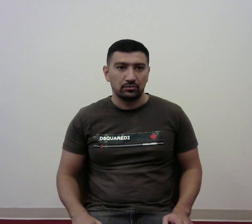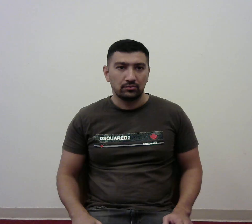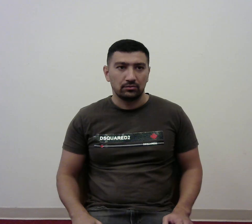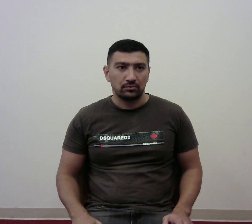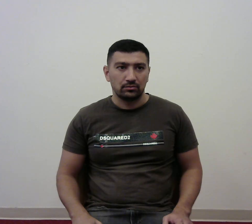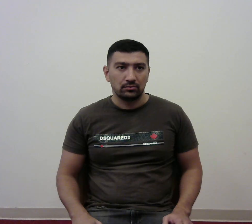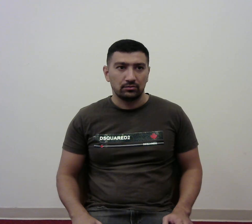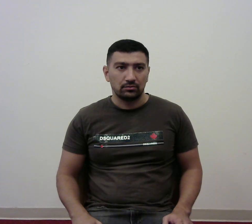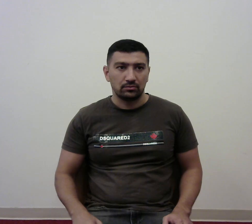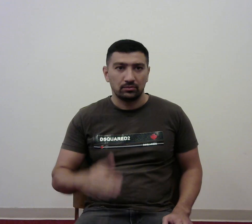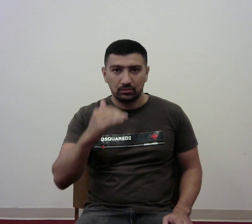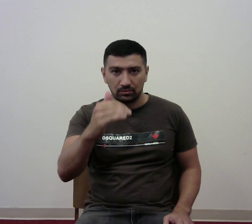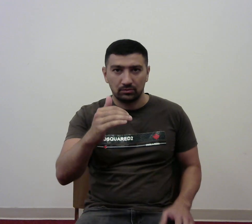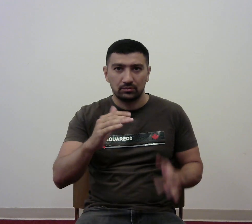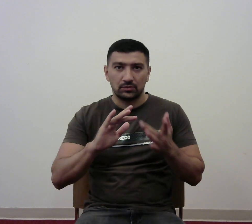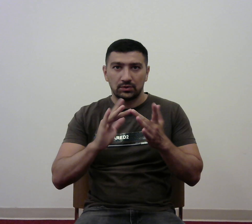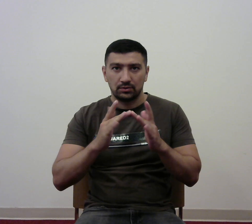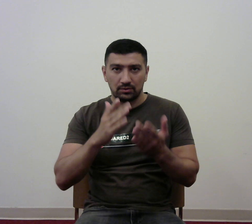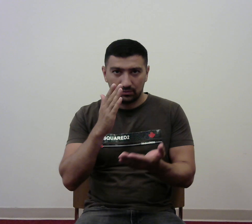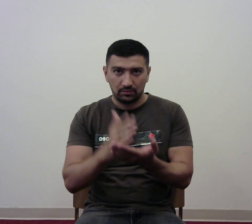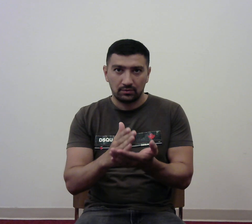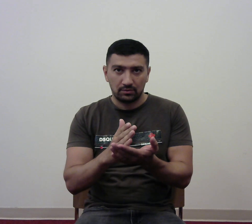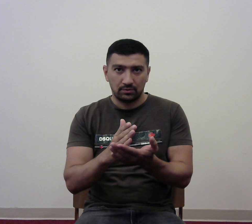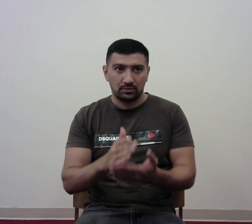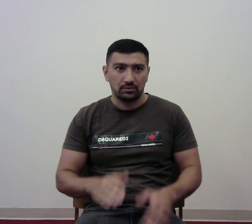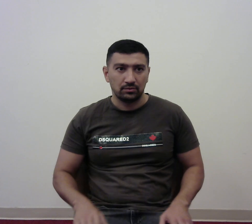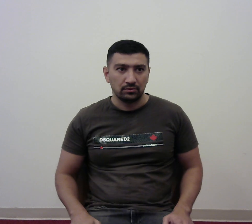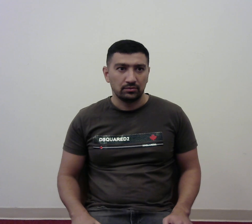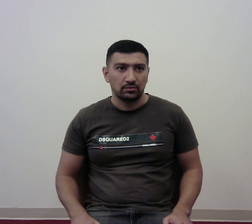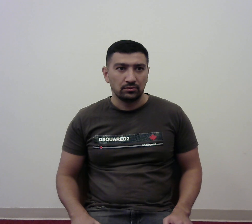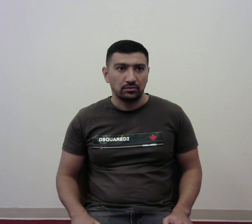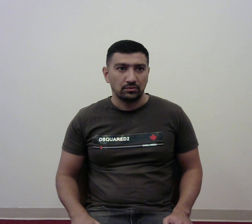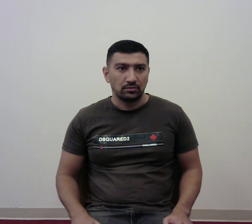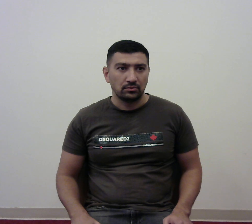Sizdə internet varmı?